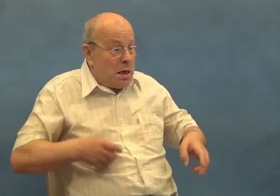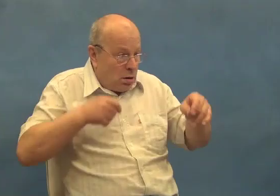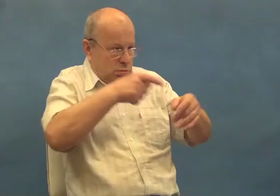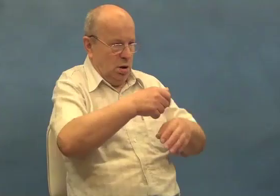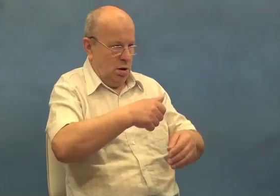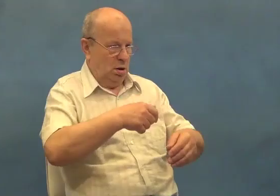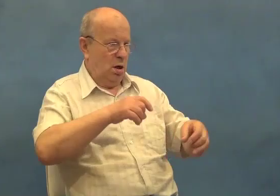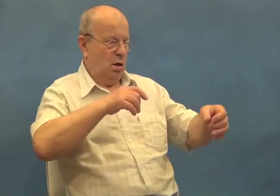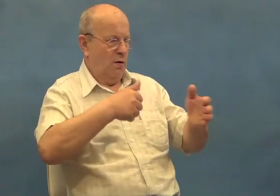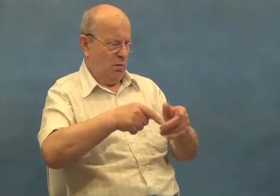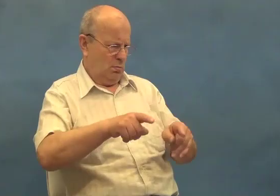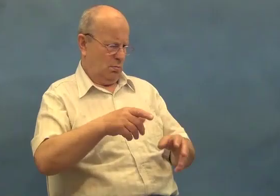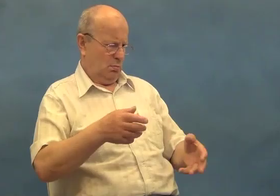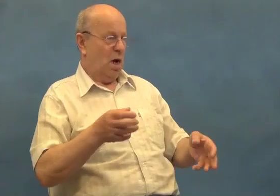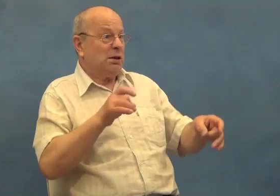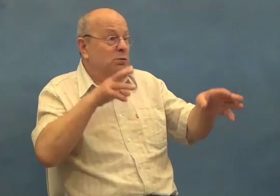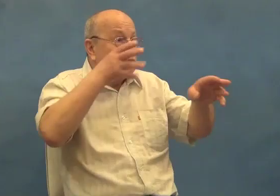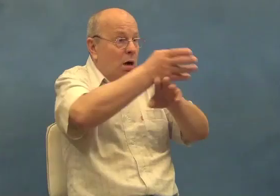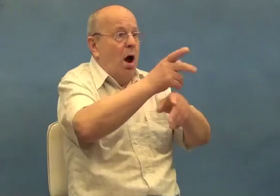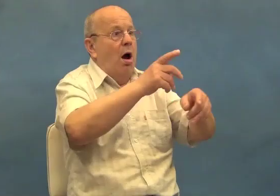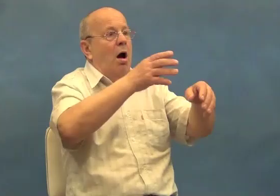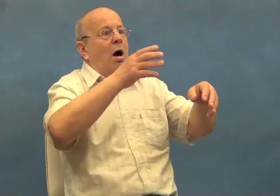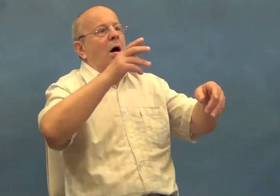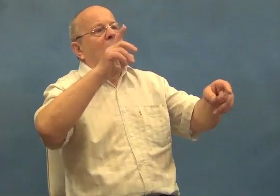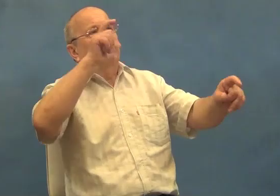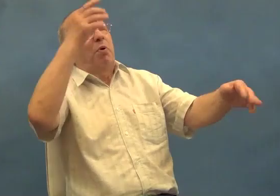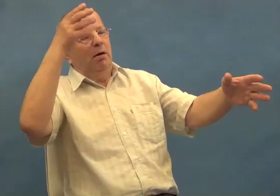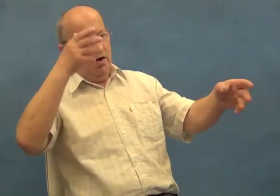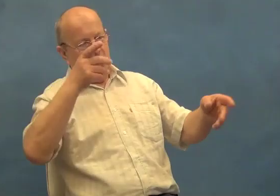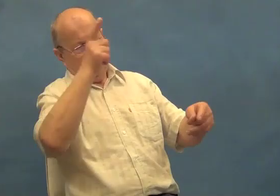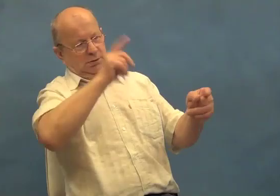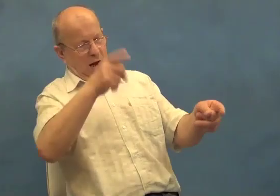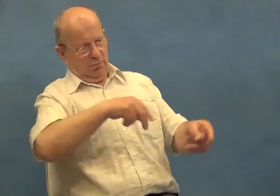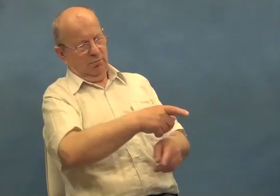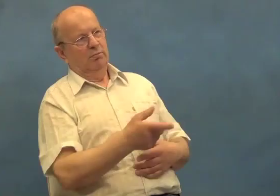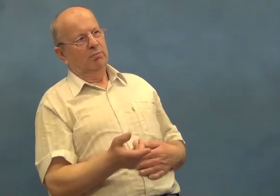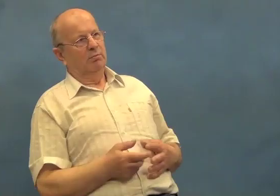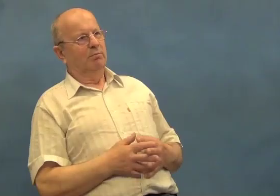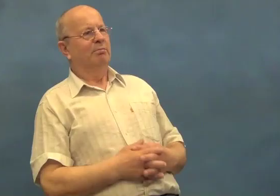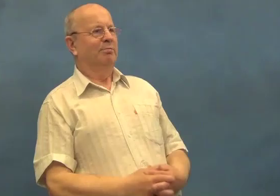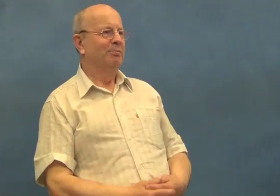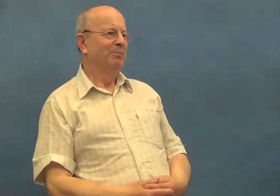Znak mówi, że nie wolno szybko wbiegać na jezdnię, bo może być wypadek.